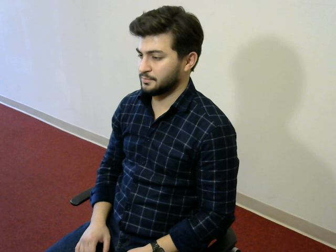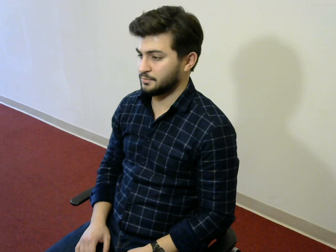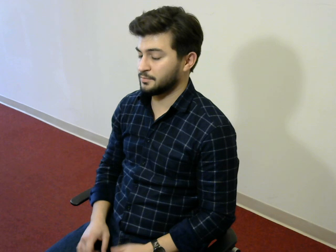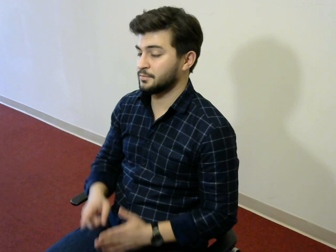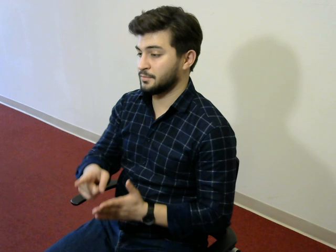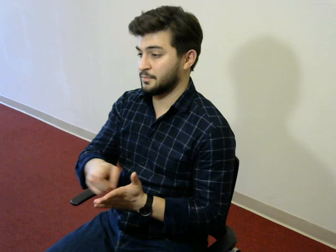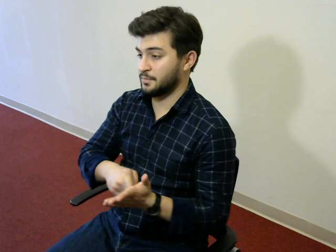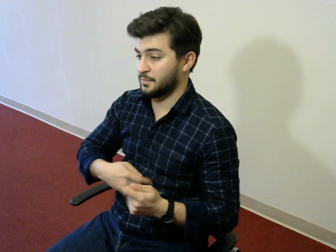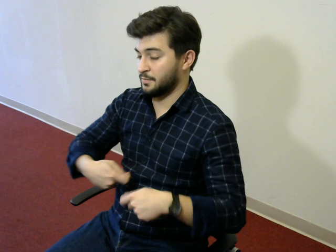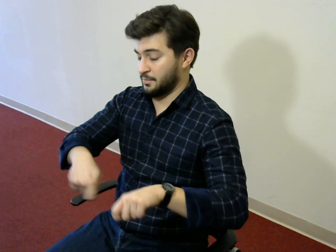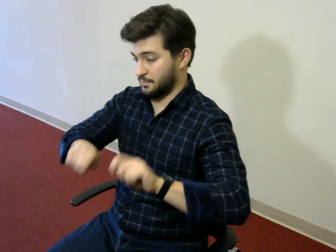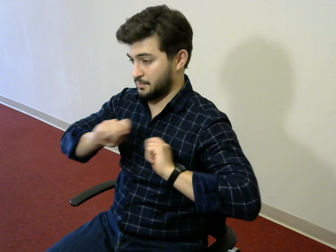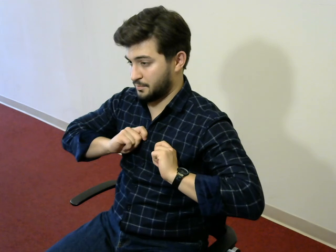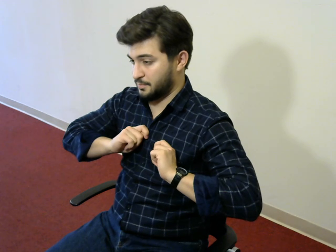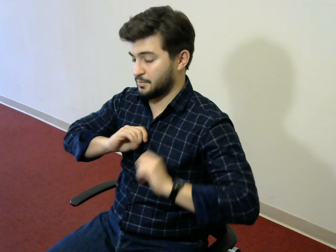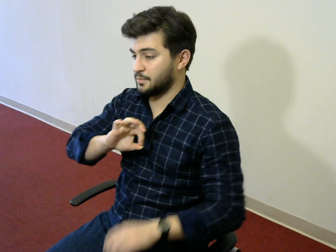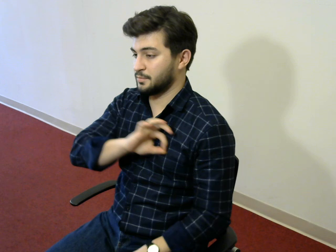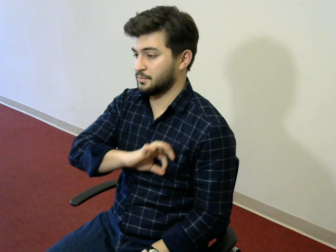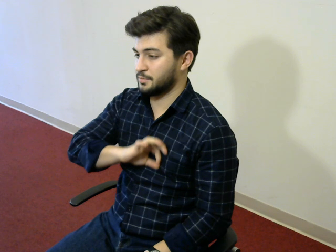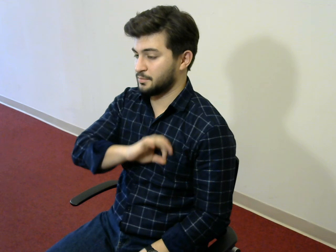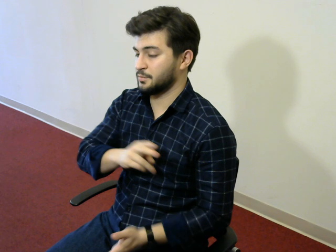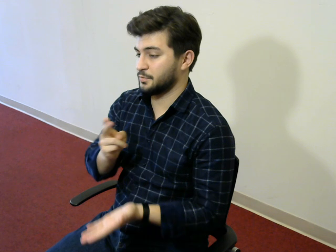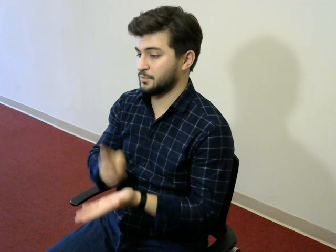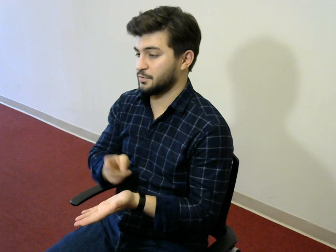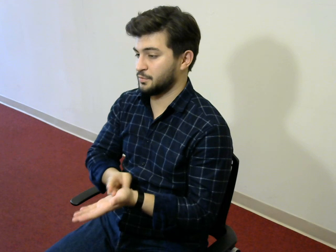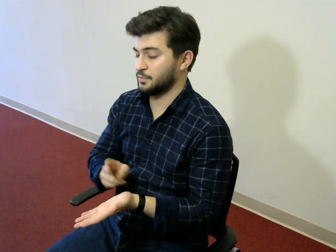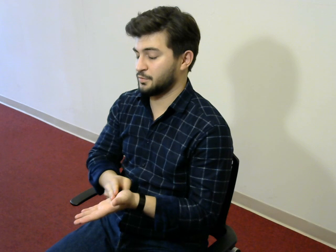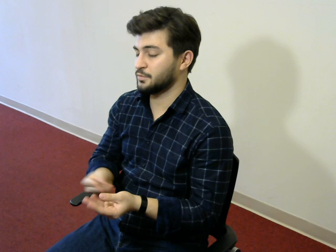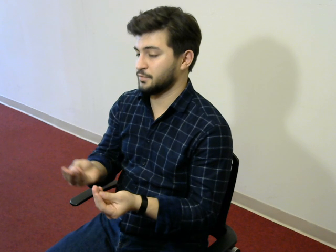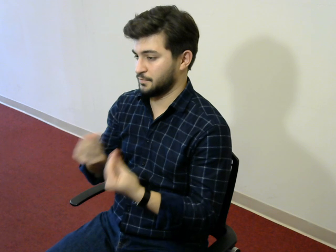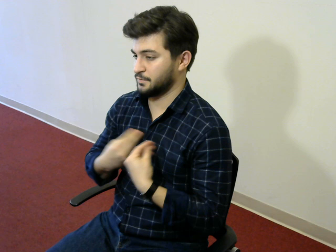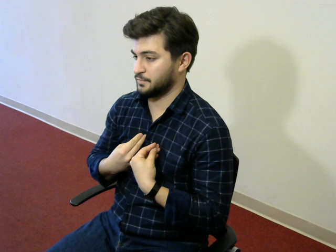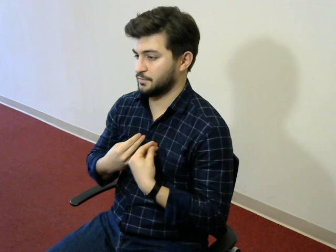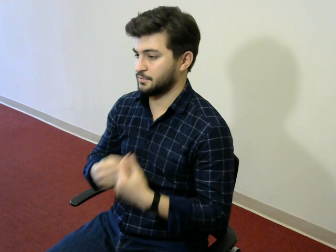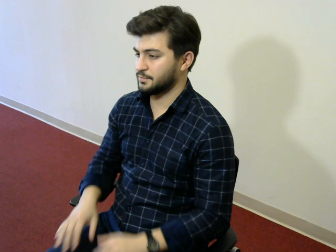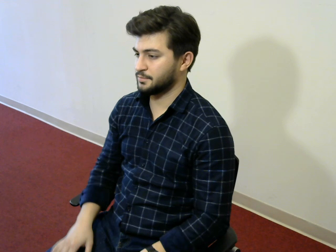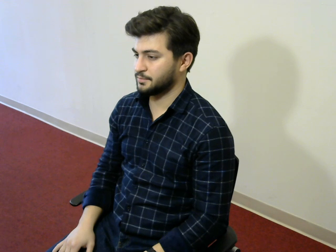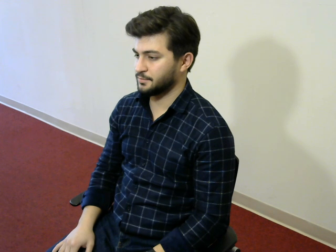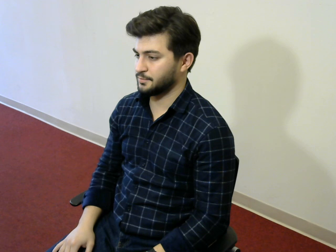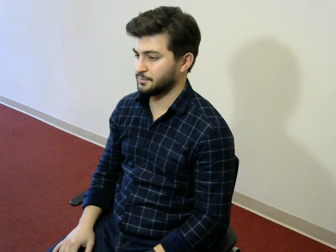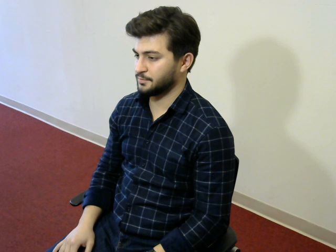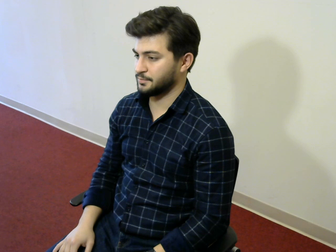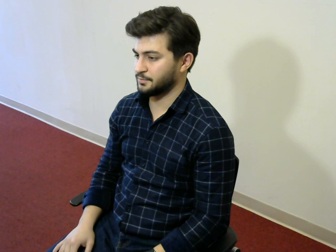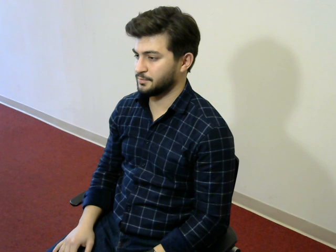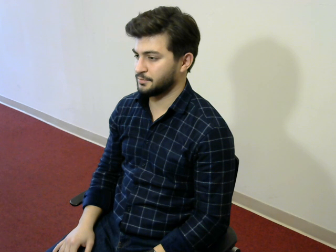Etibarnamə notariusda verilir